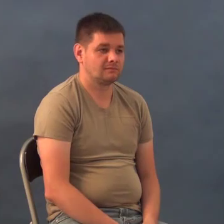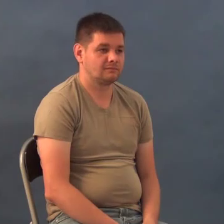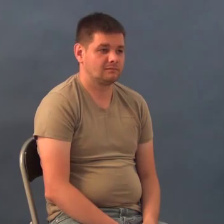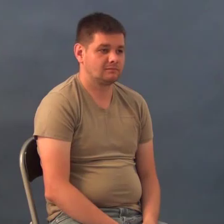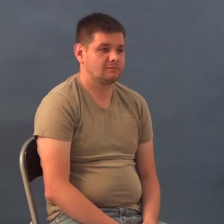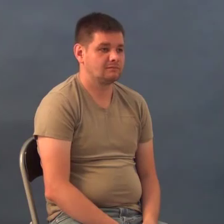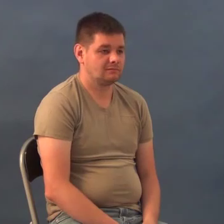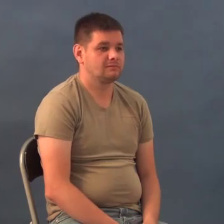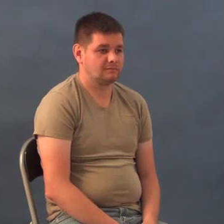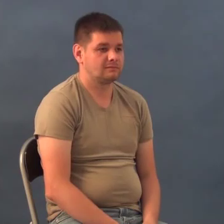Wypadek samochodowy z udziałem pieszego.